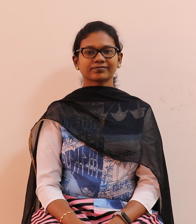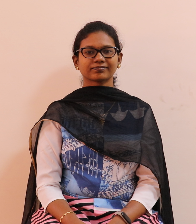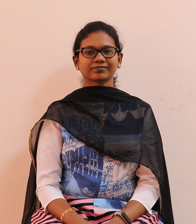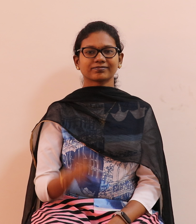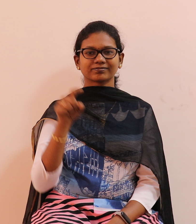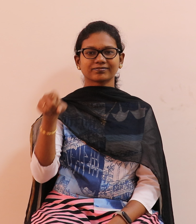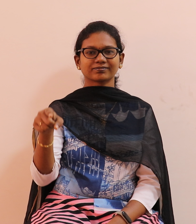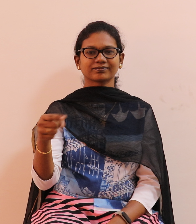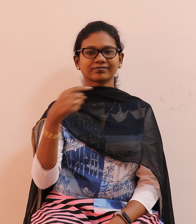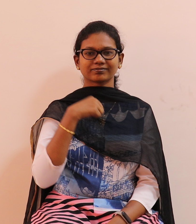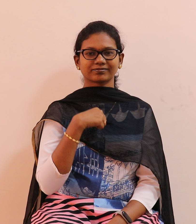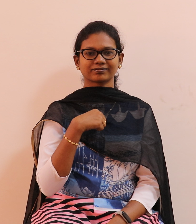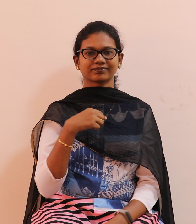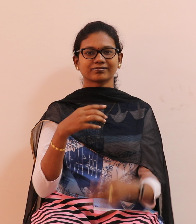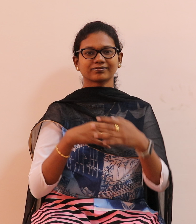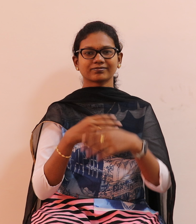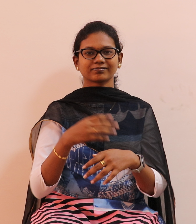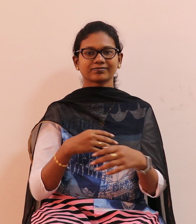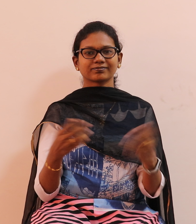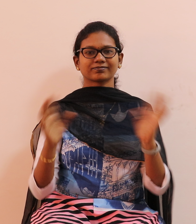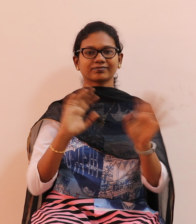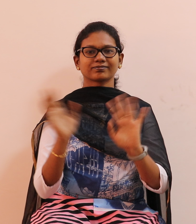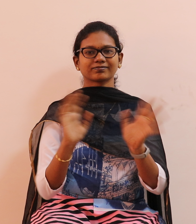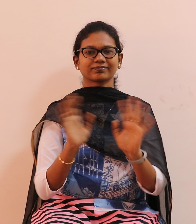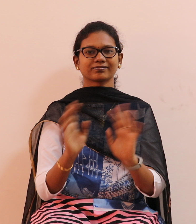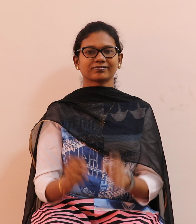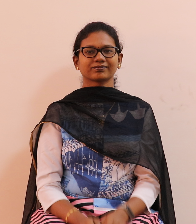i do not agree